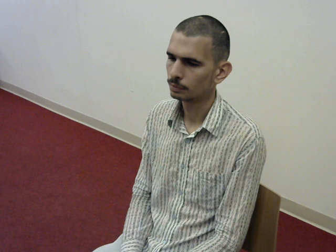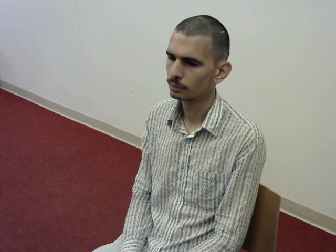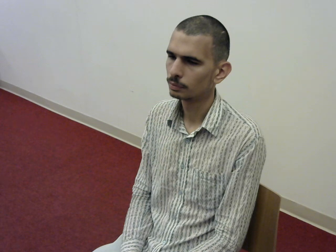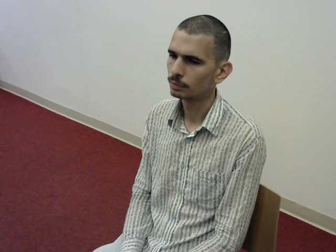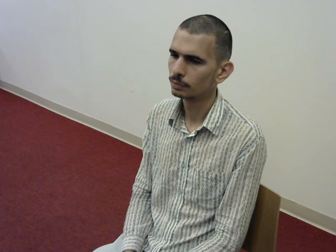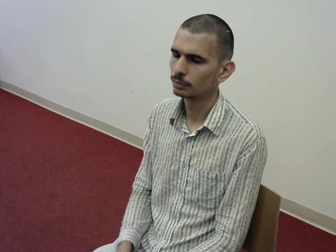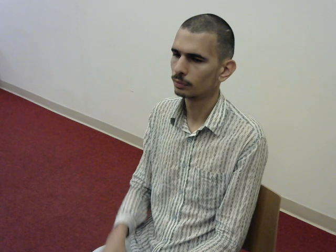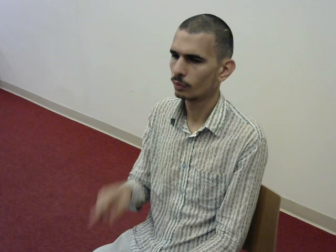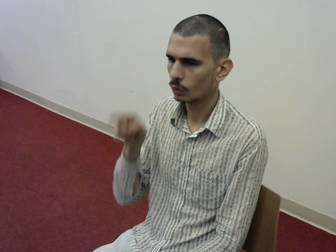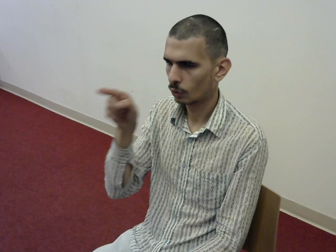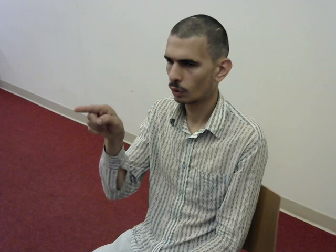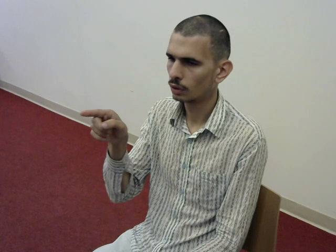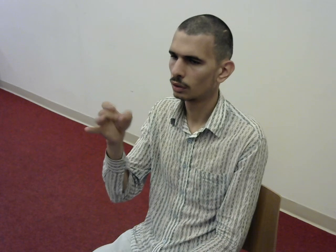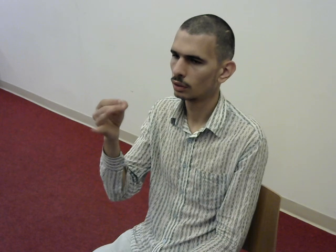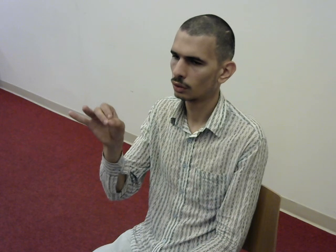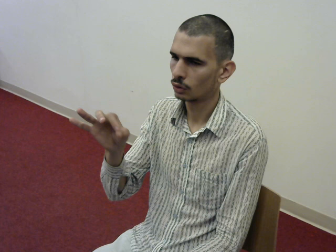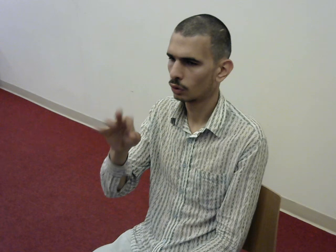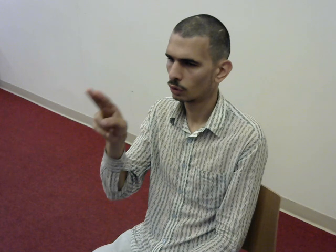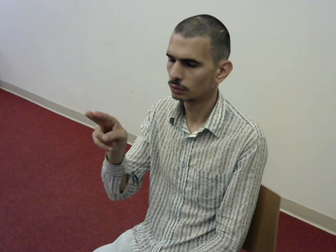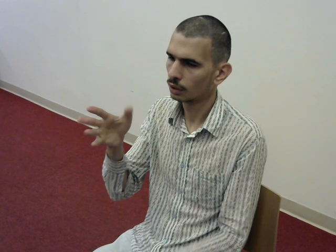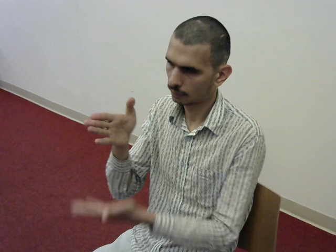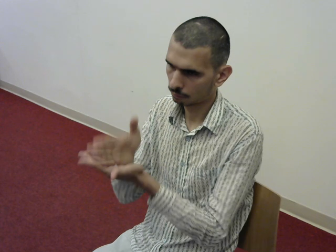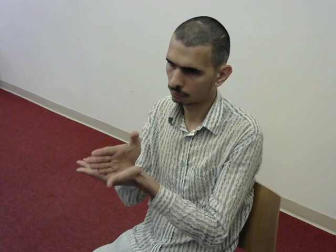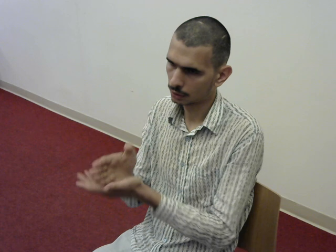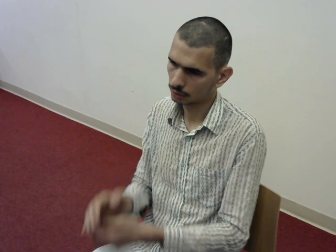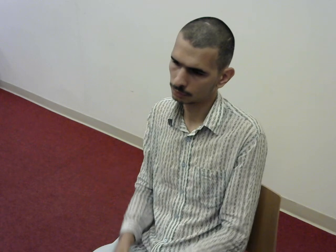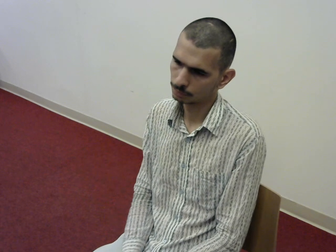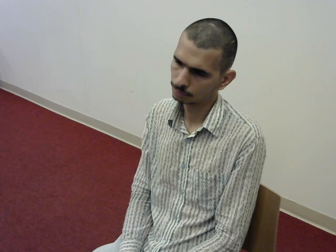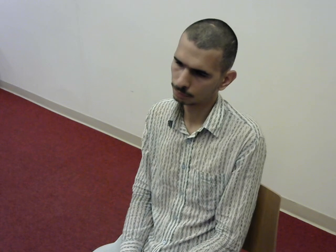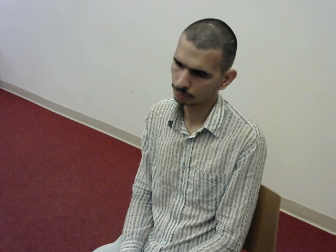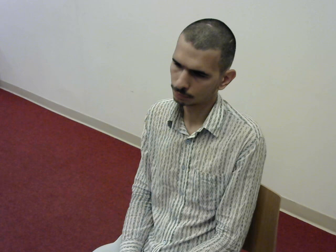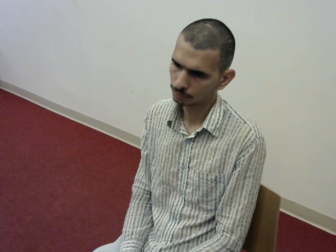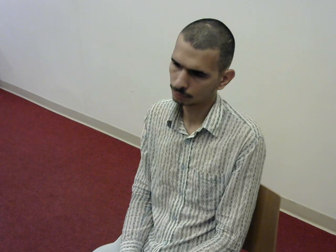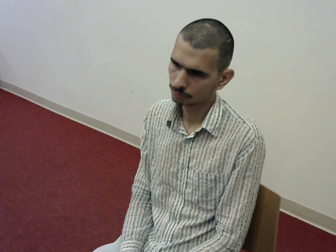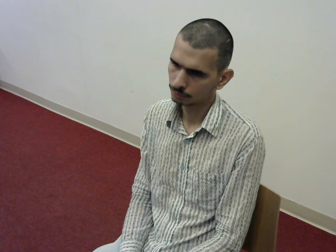Sizdə yod varmı?